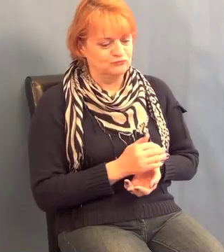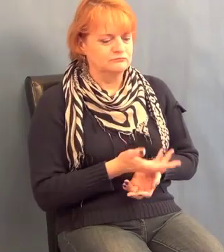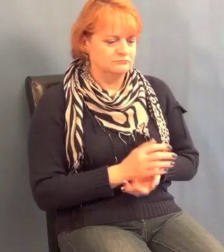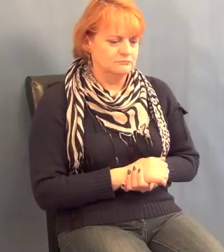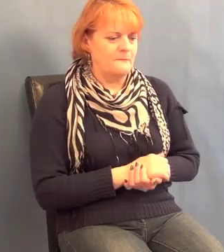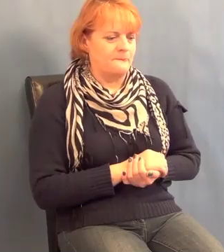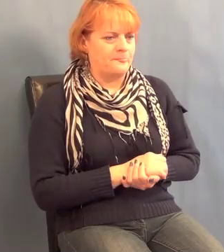Można.